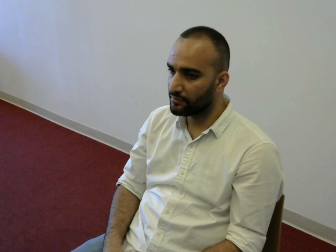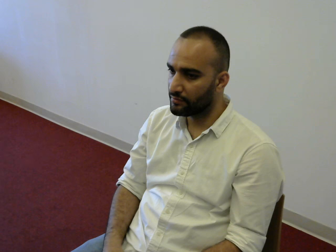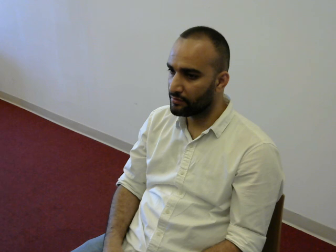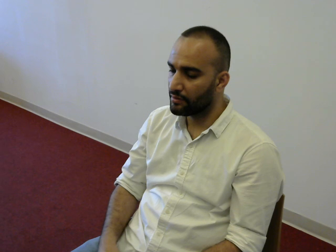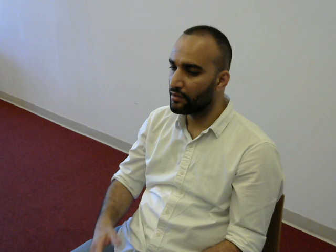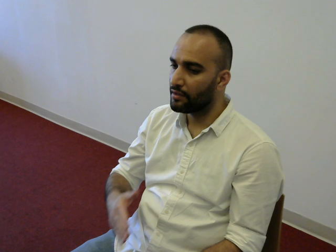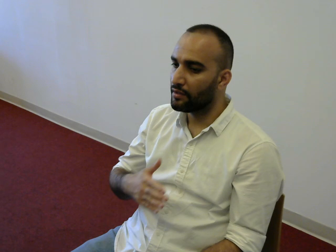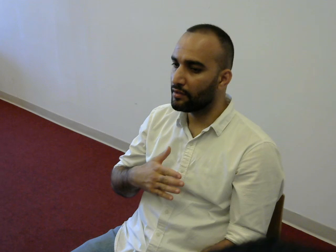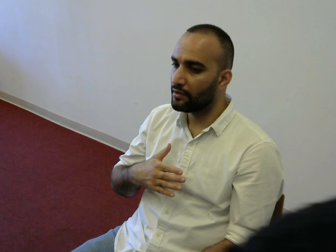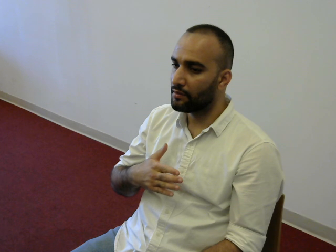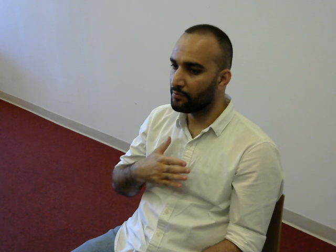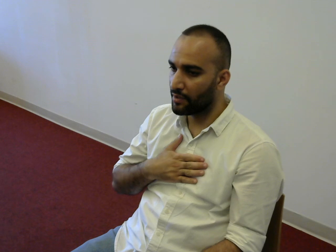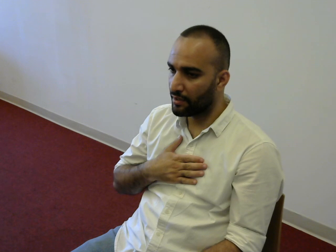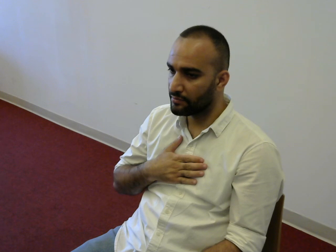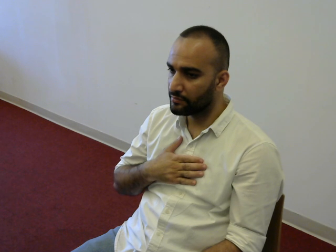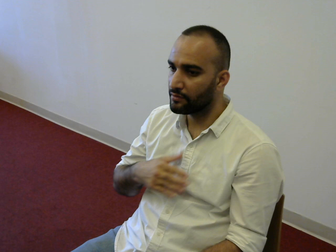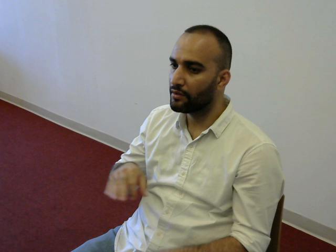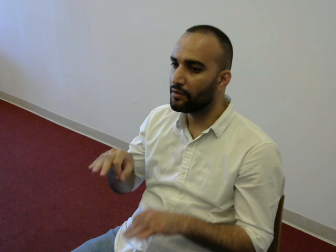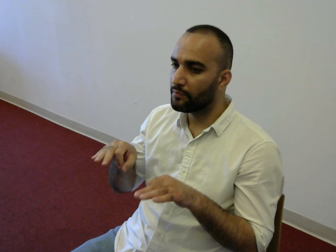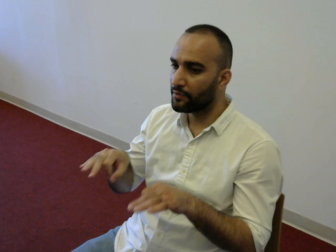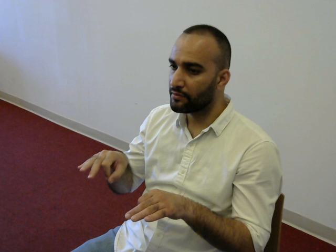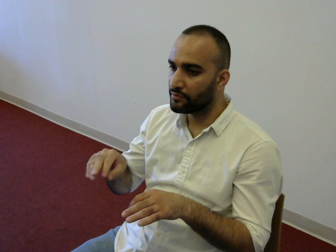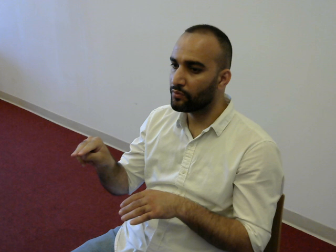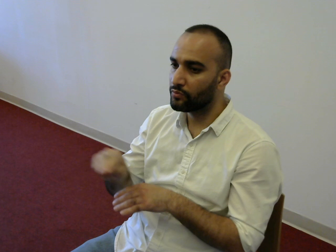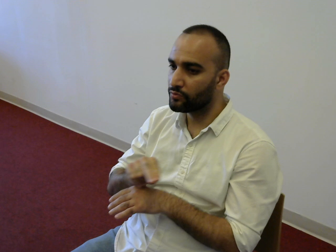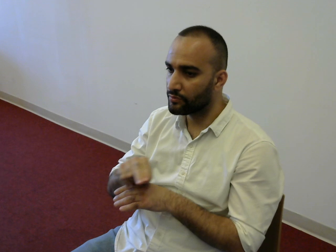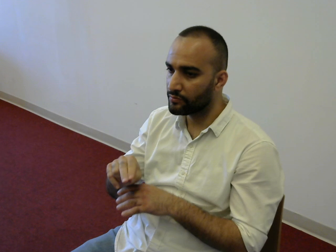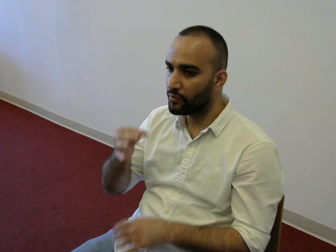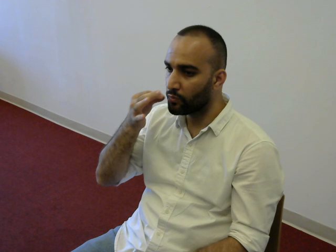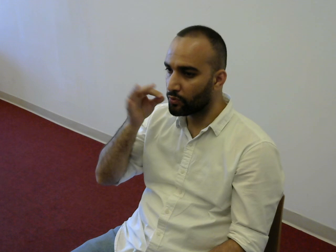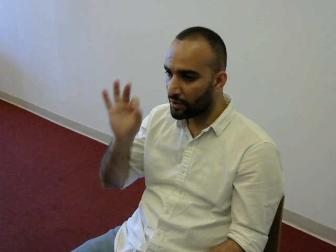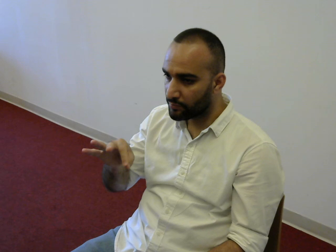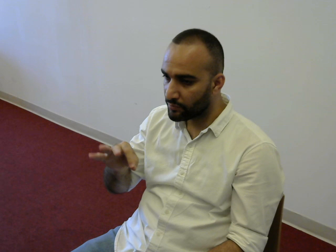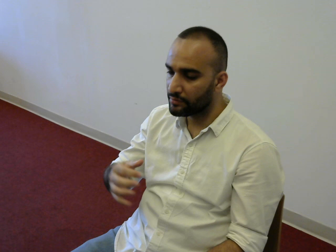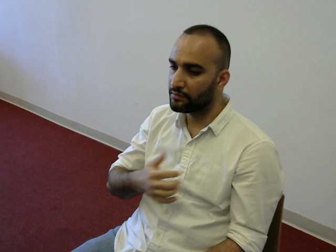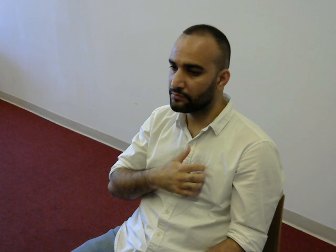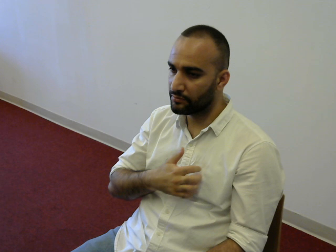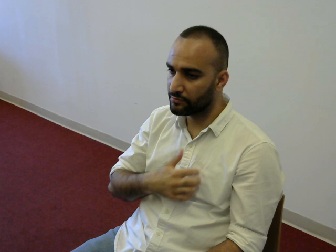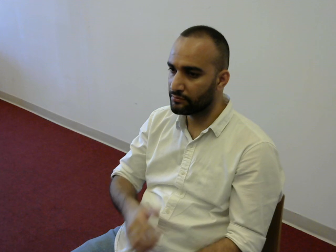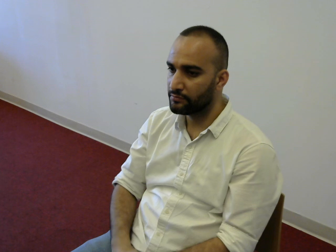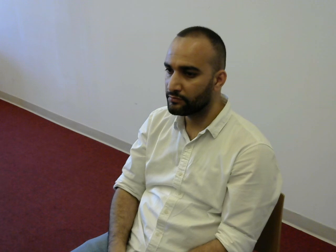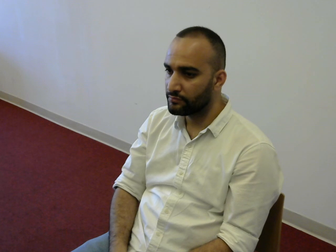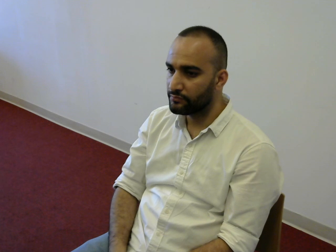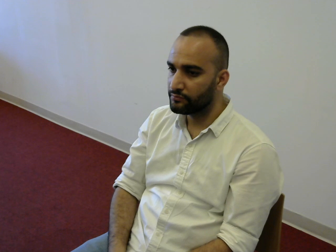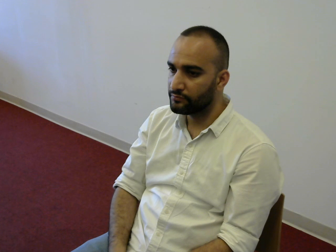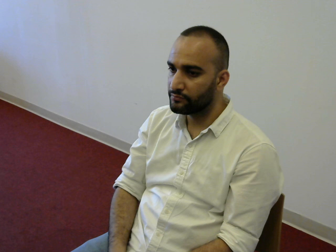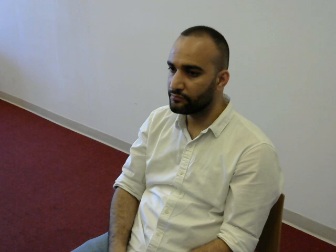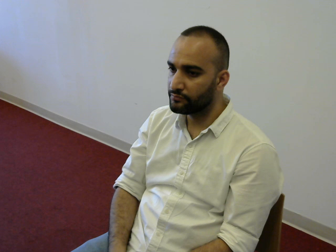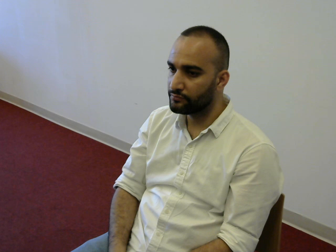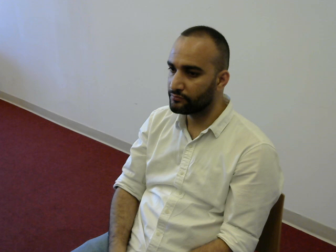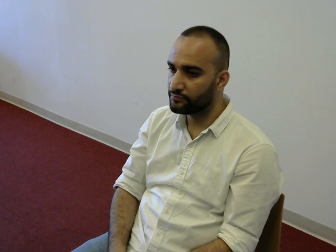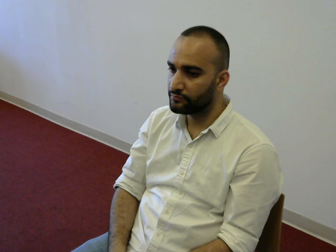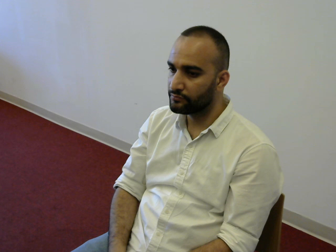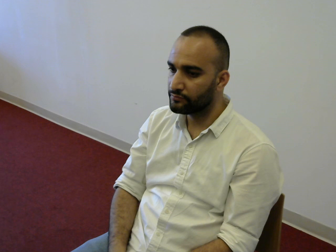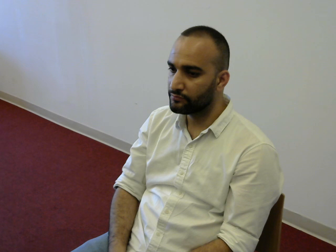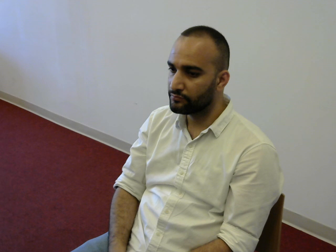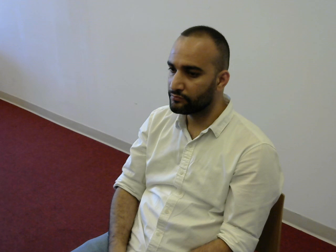Mən avtomobil təmiri üzrə təcrübə keçmək istəyirəm